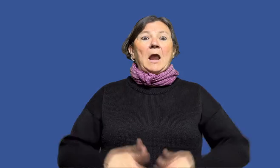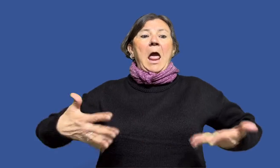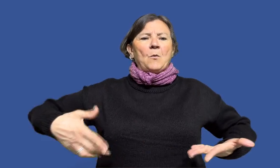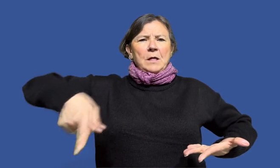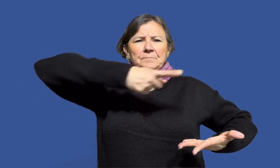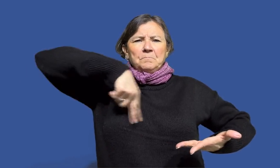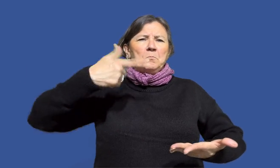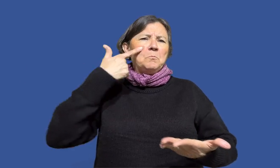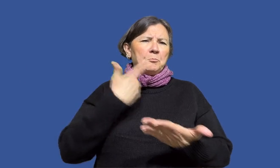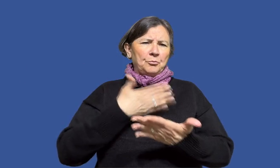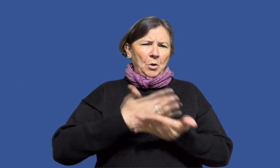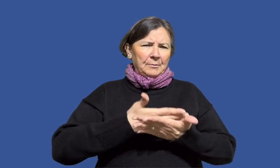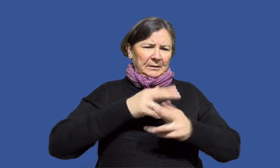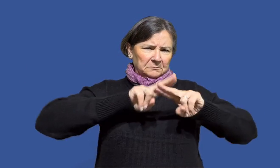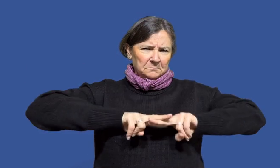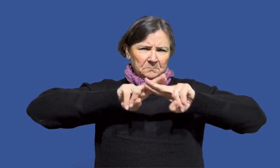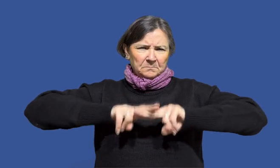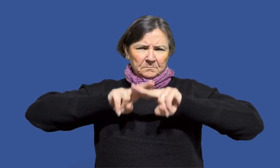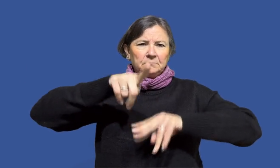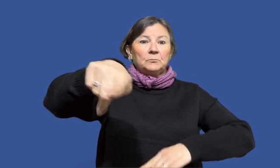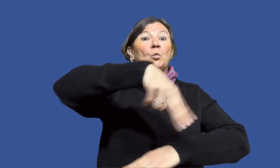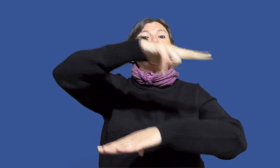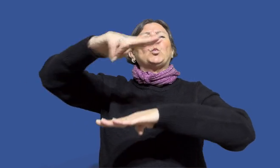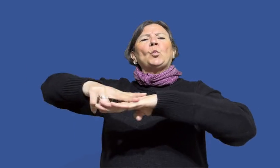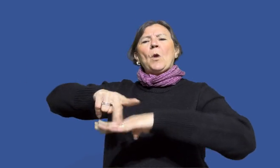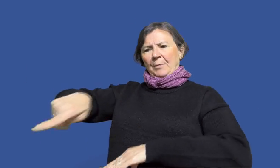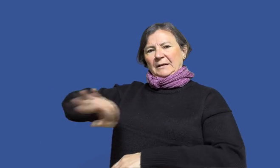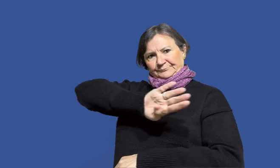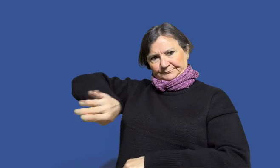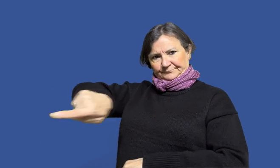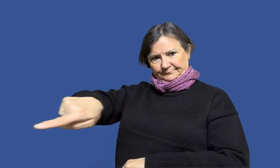Ara farem una exploració, pots estirar-te a la llitera.